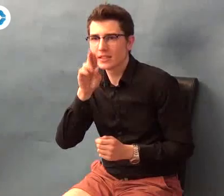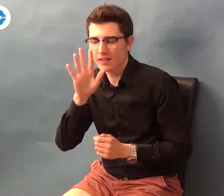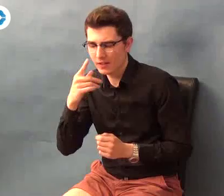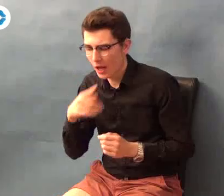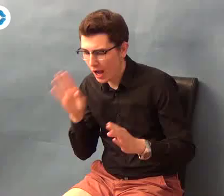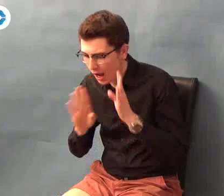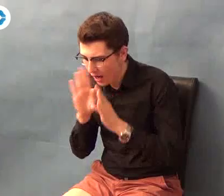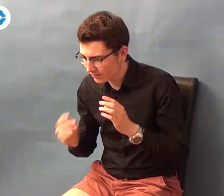A nie, zauważa chomika.